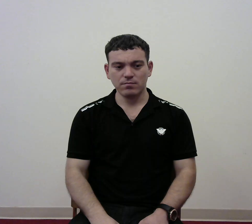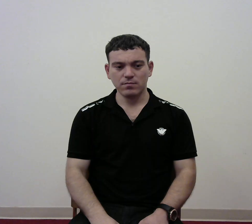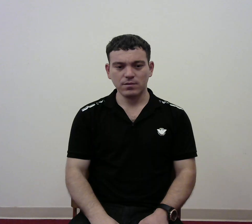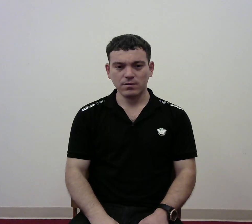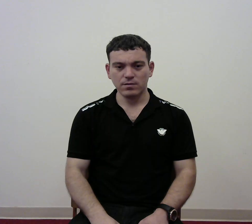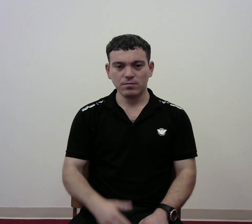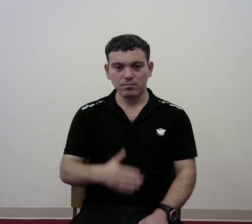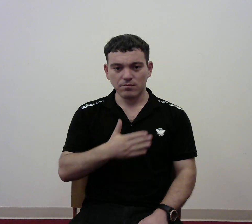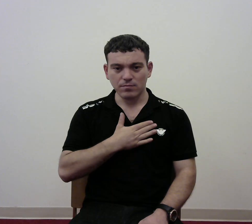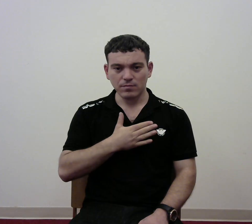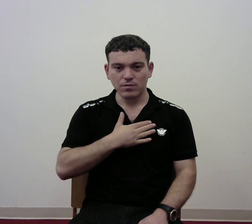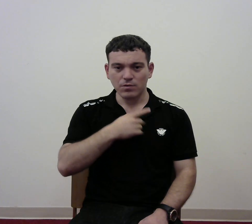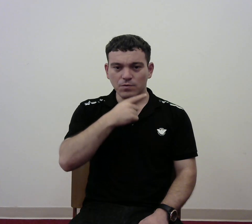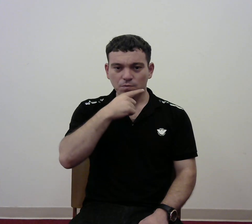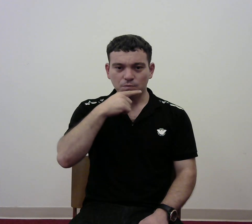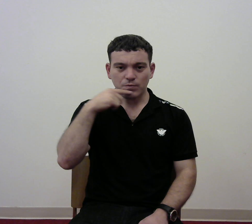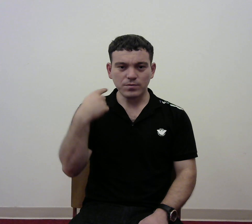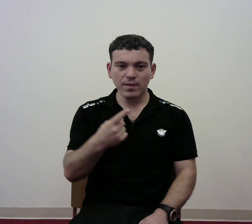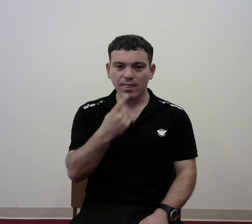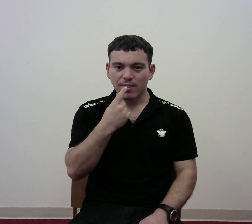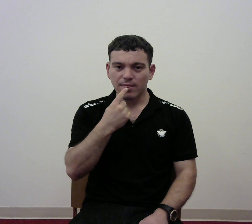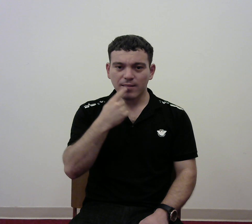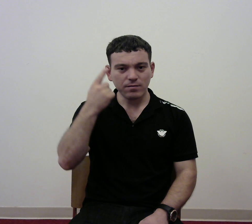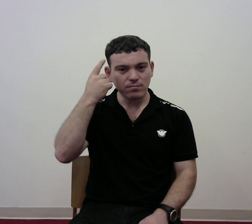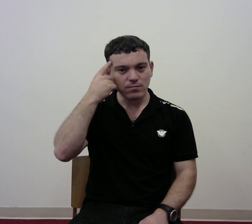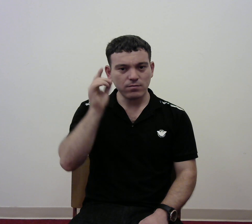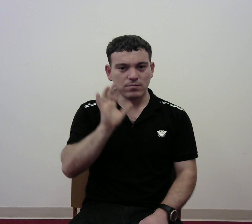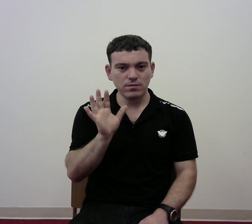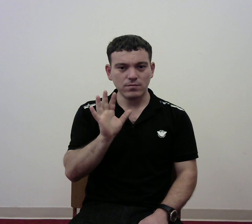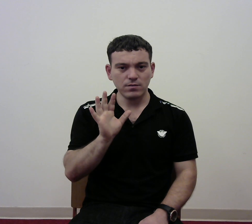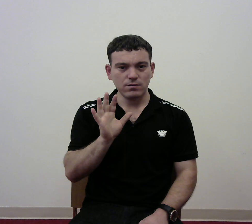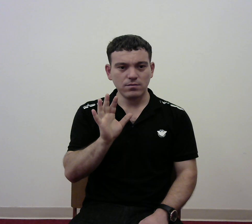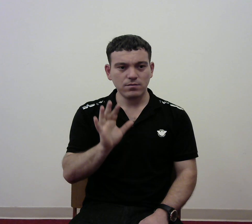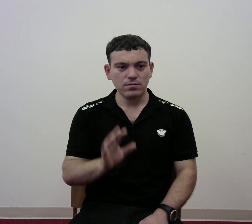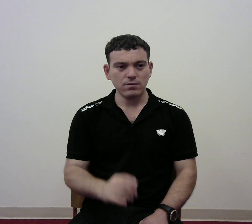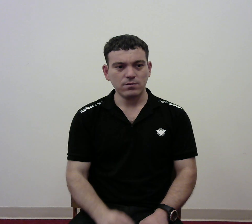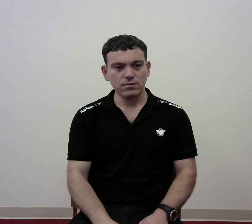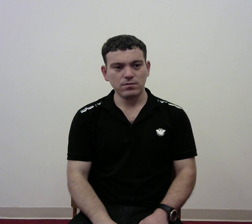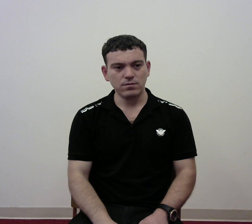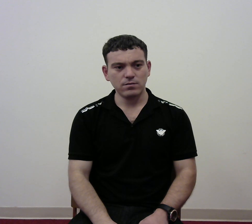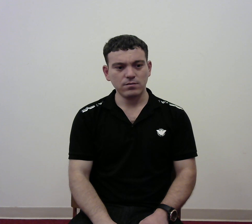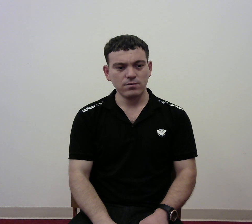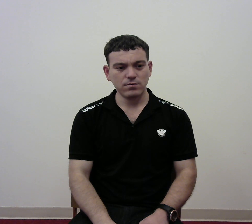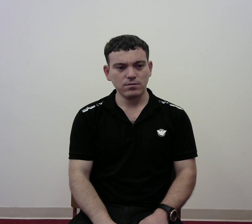Mən rus dilini bilmirəm